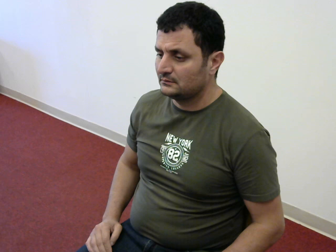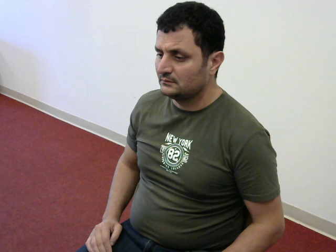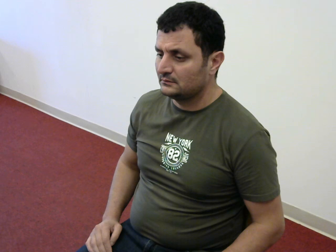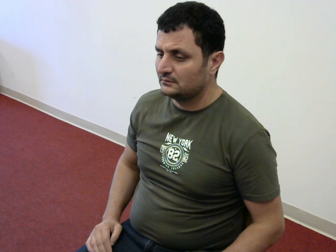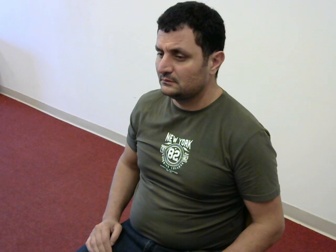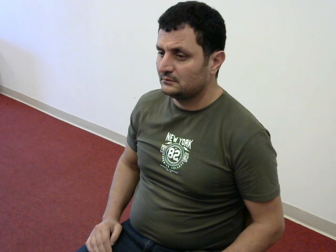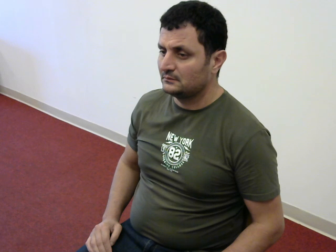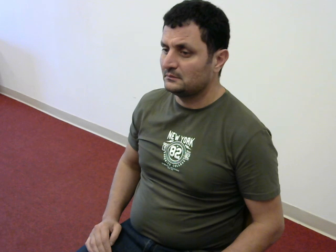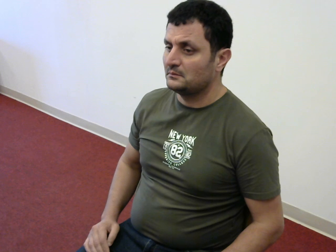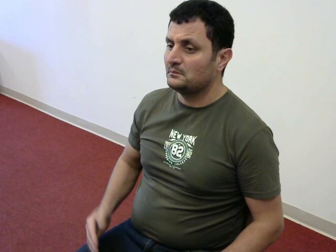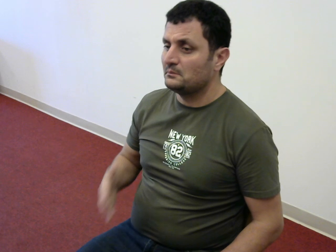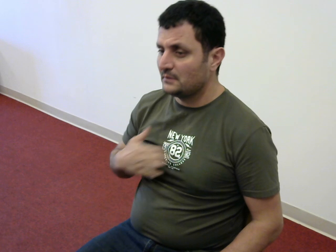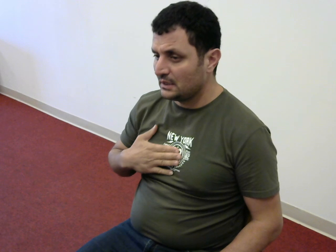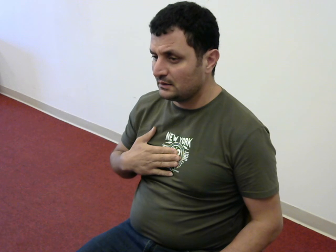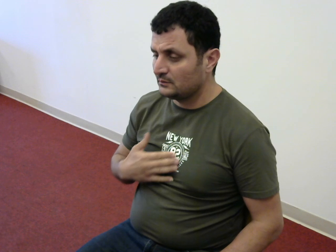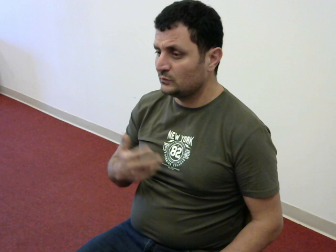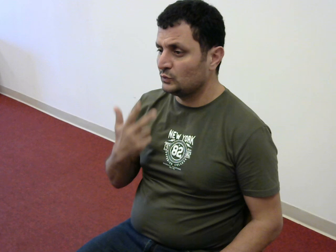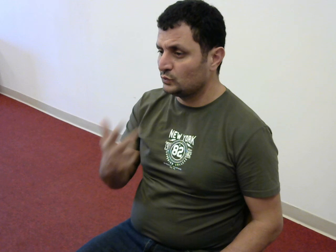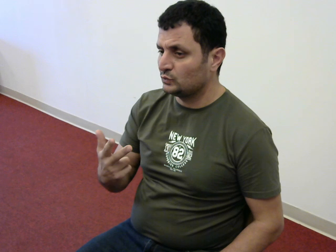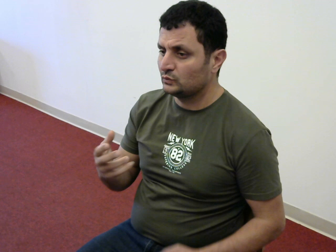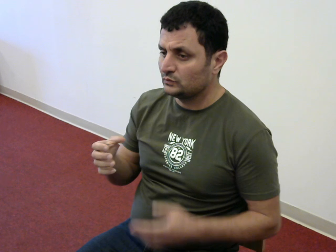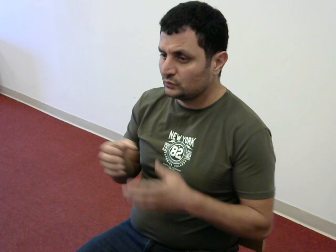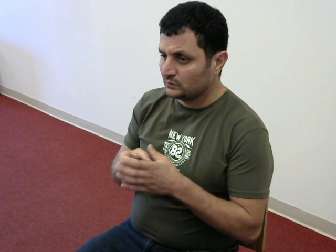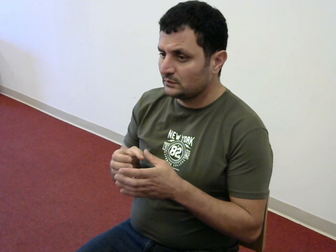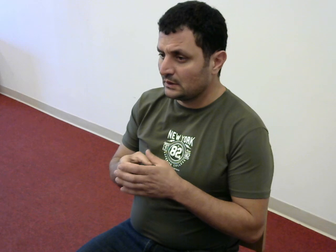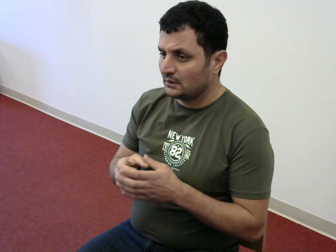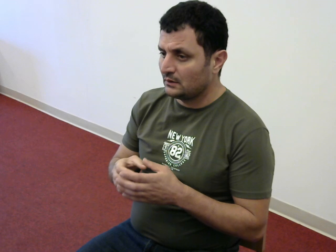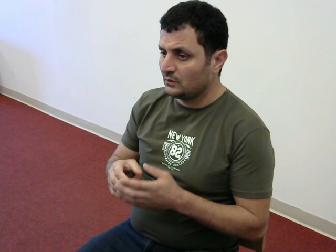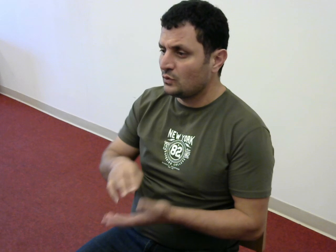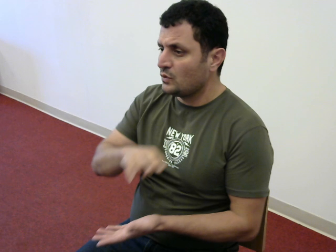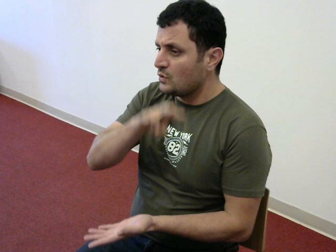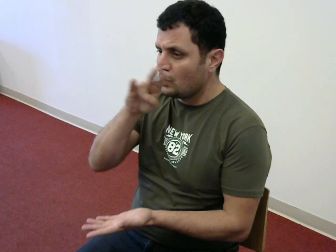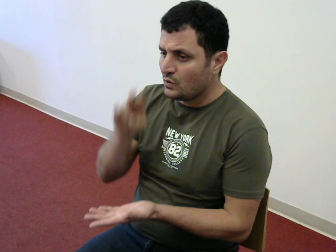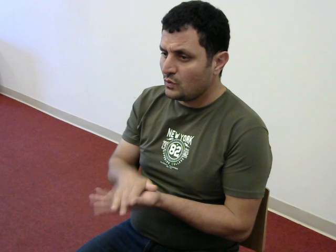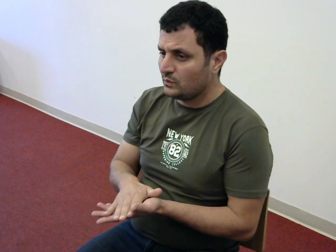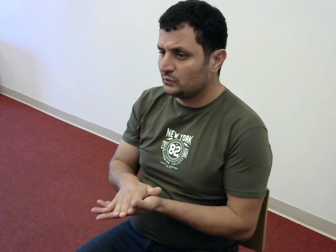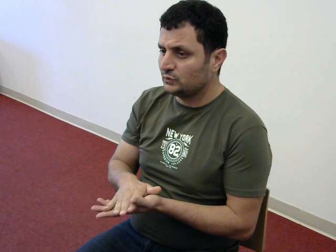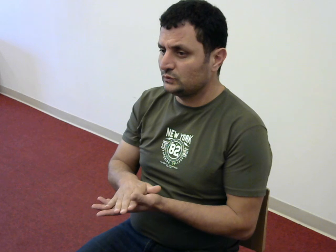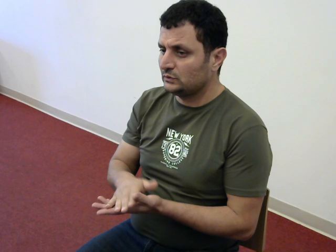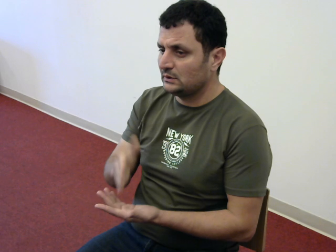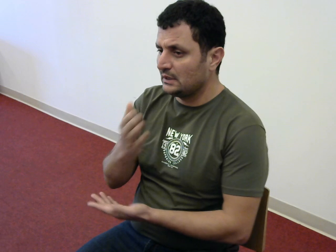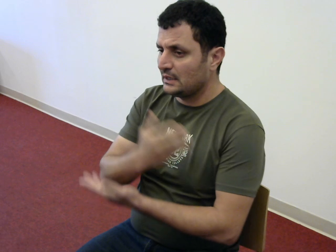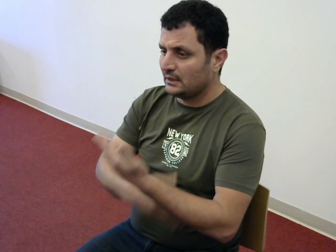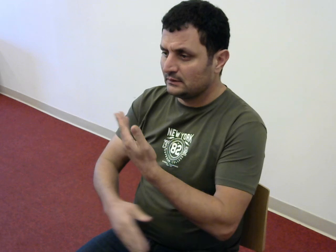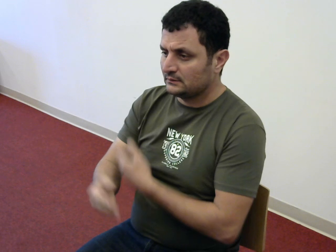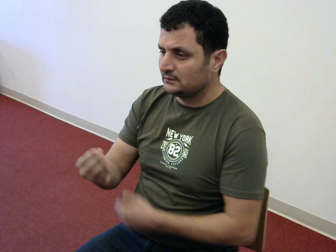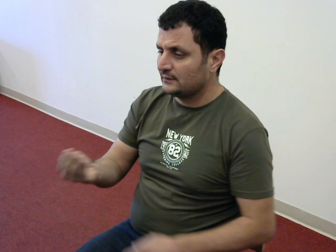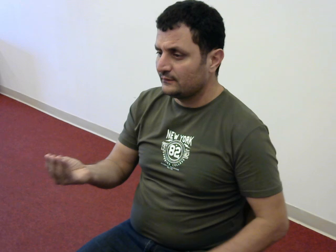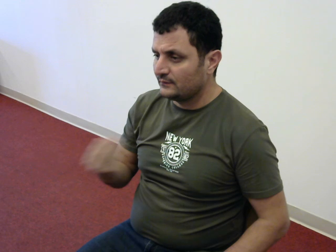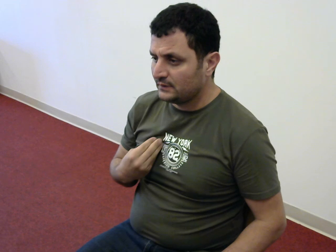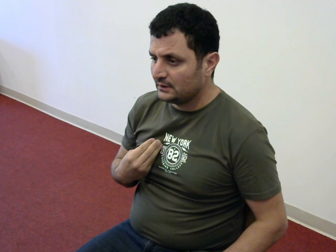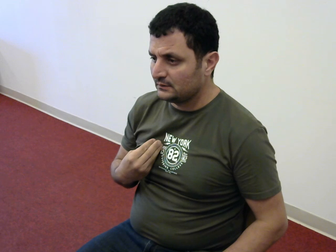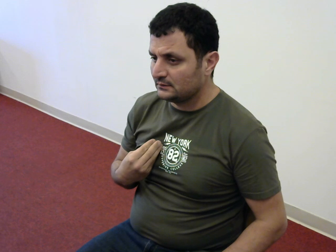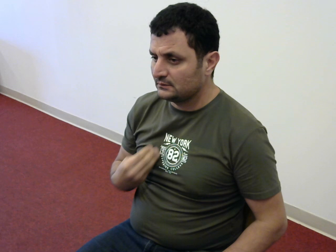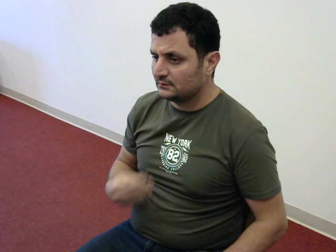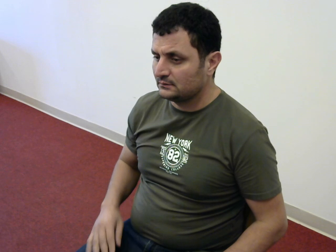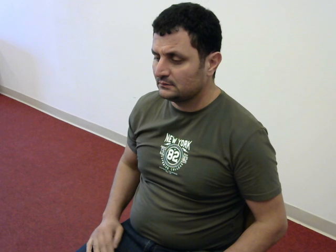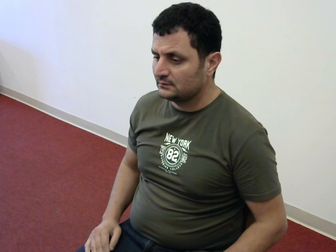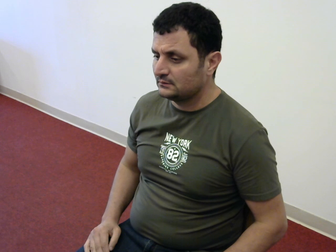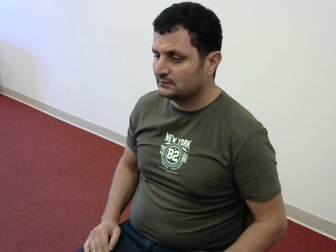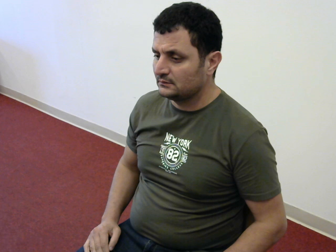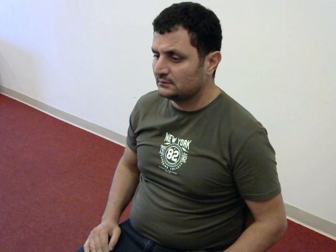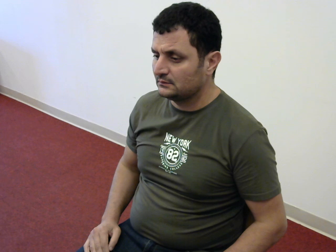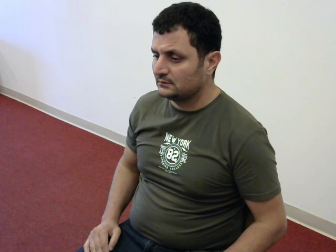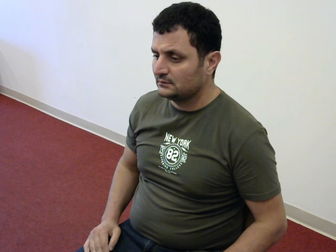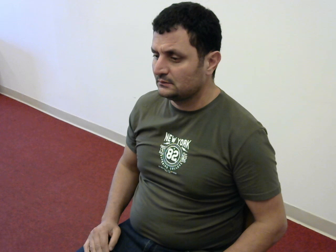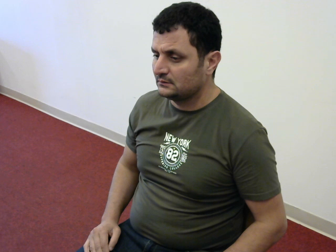Mənə III dərəcə müddətsiz əlillik verilib